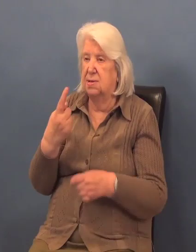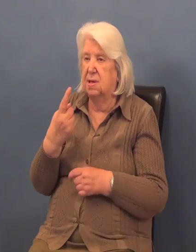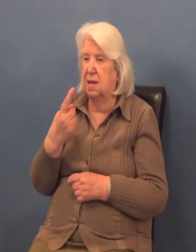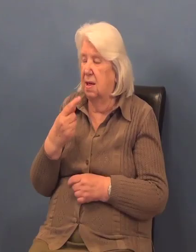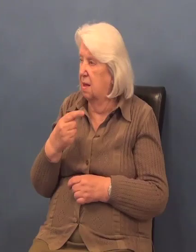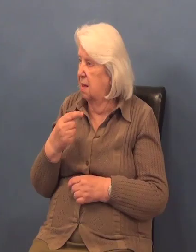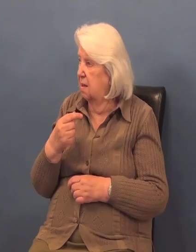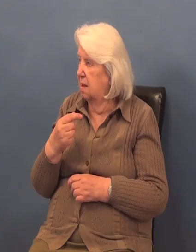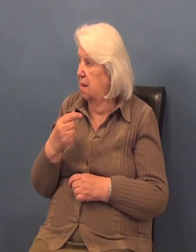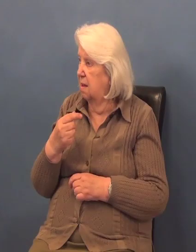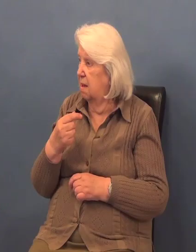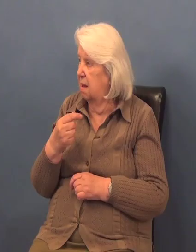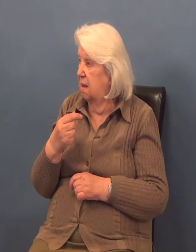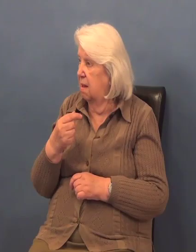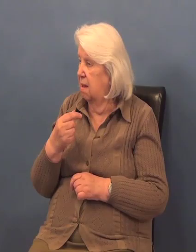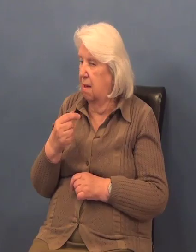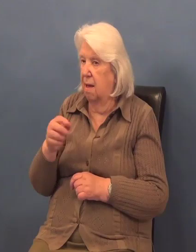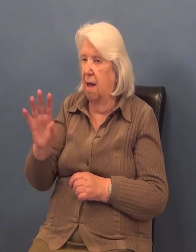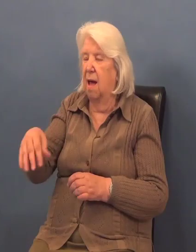To jest d...